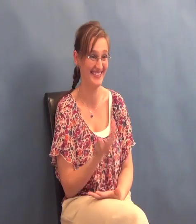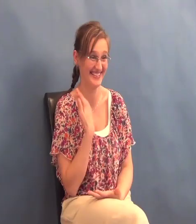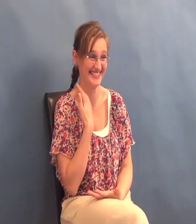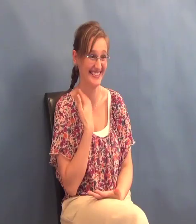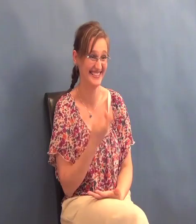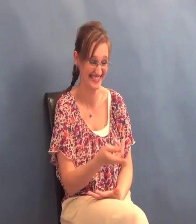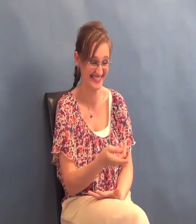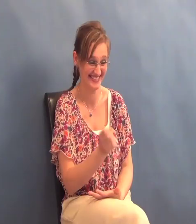To alkohol.